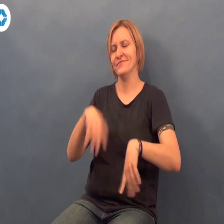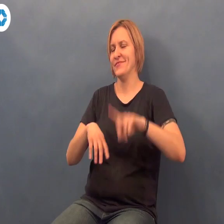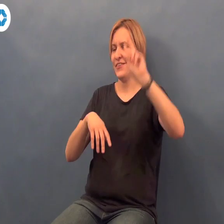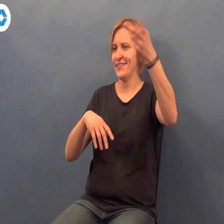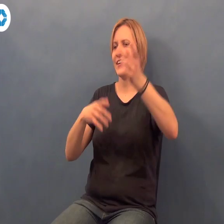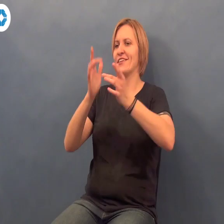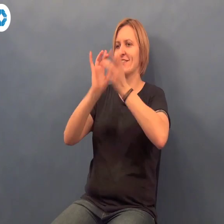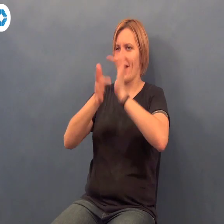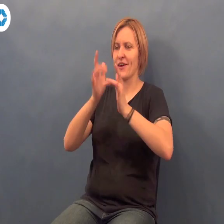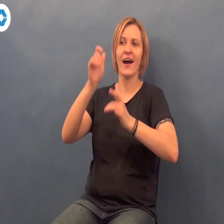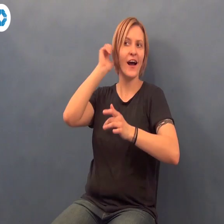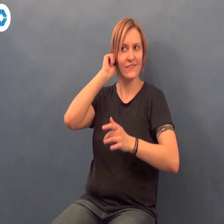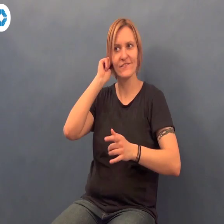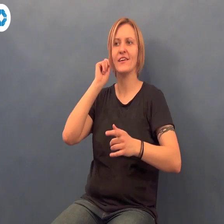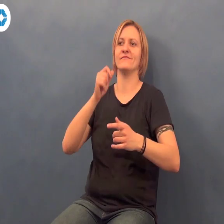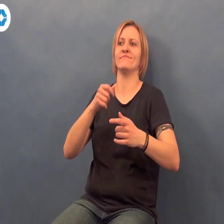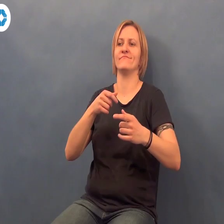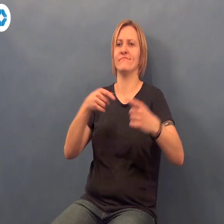Z naprzeciwka nadjeżdża dziewczyna na rowerze.